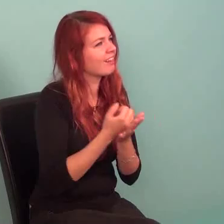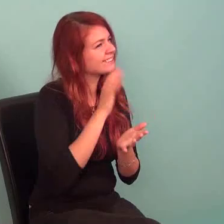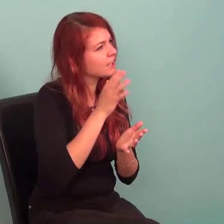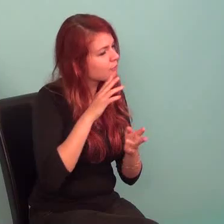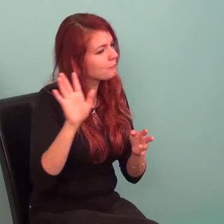Ona ma rodzinę.